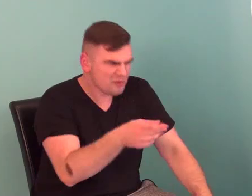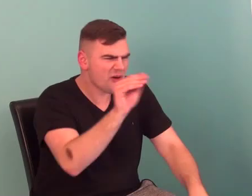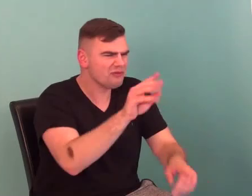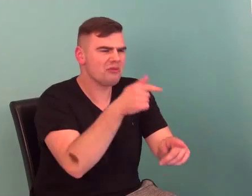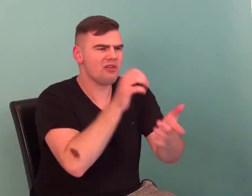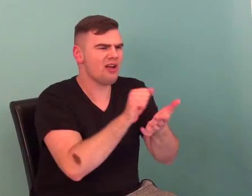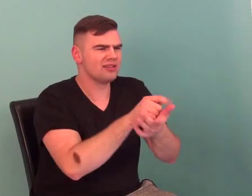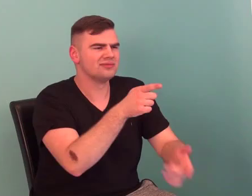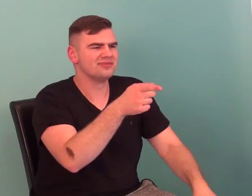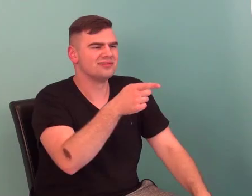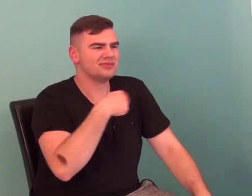A ty powiedziałaś, że nie możesz, bo jesteś zajęta!